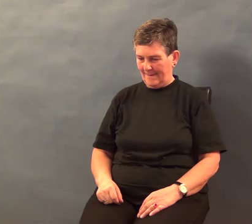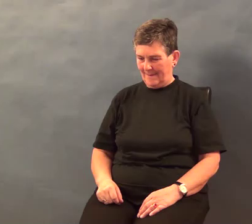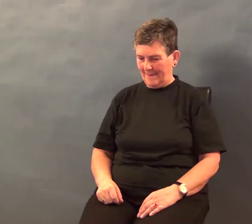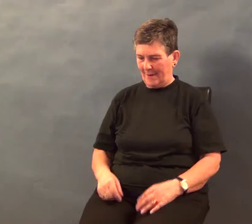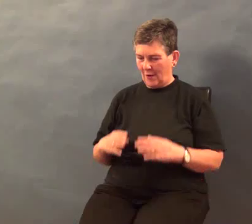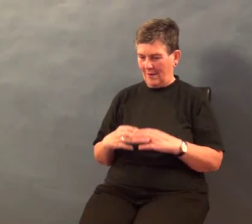Dom.